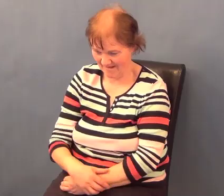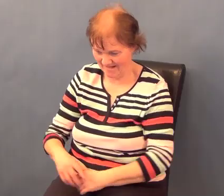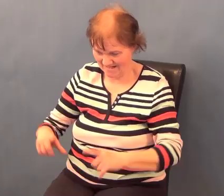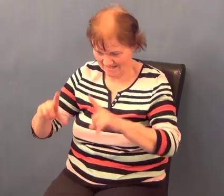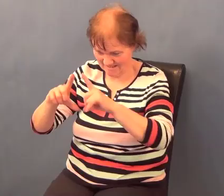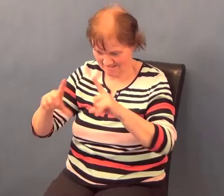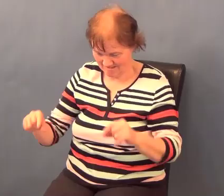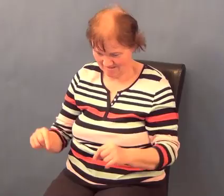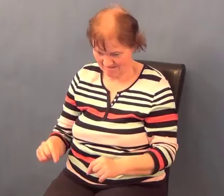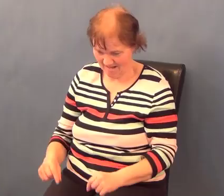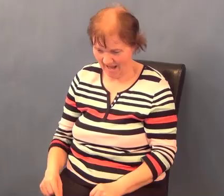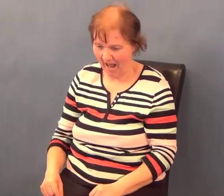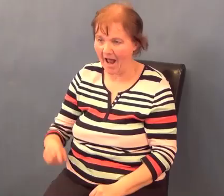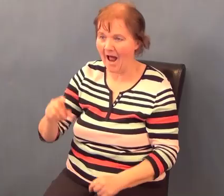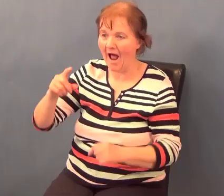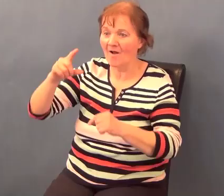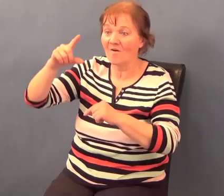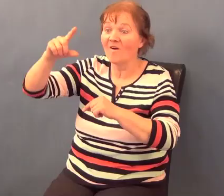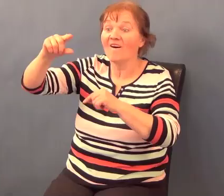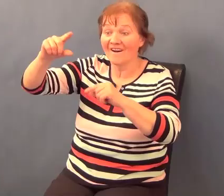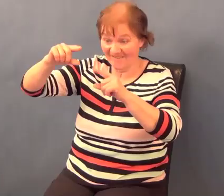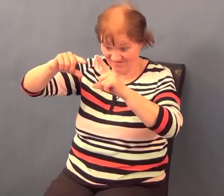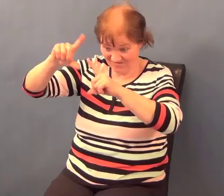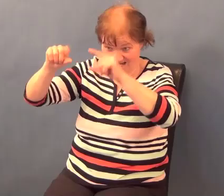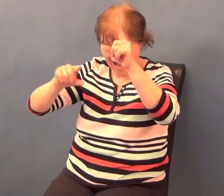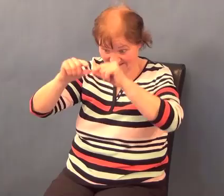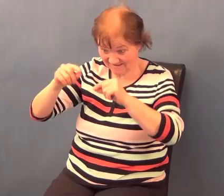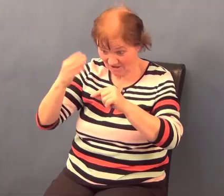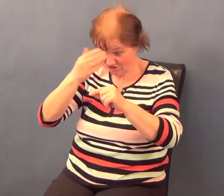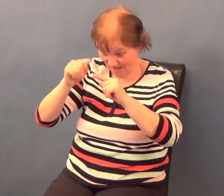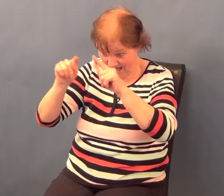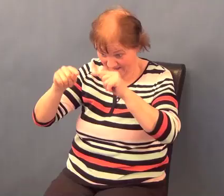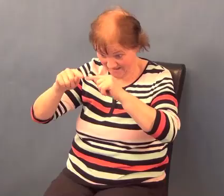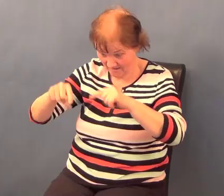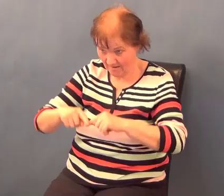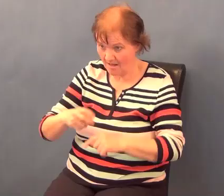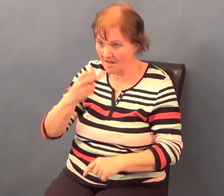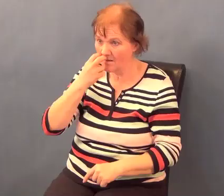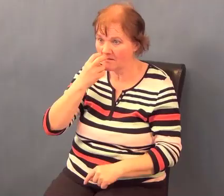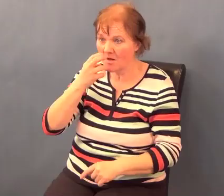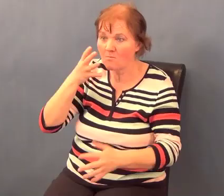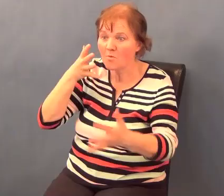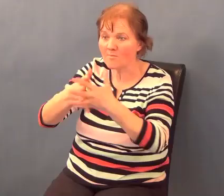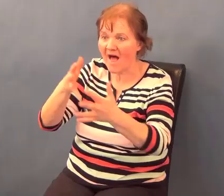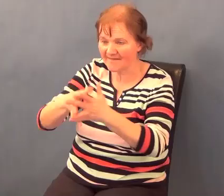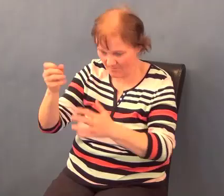Jest znak trójkątny, a w nim czarna gwiazda, to znaczy, że jest to źródło promieniotwórcze.